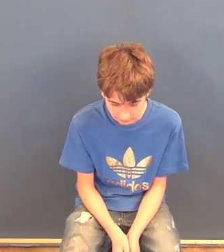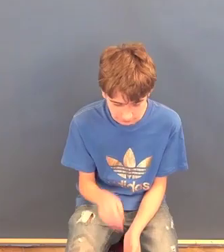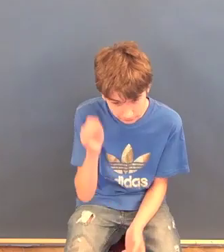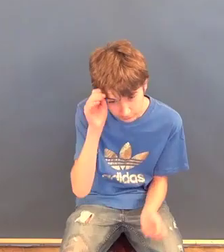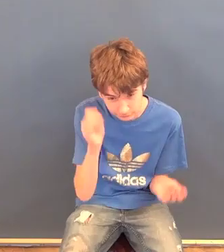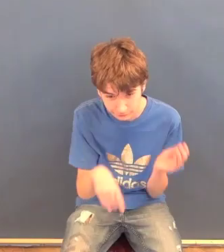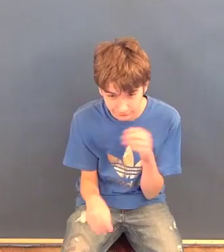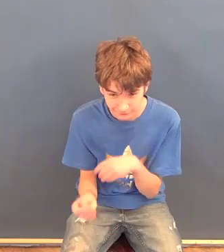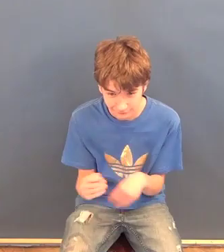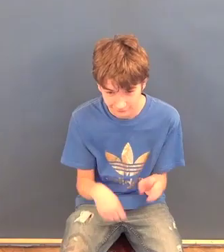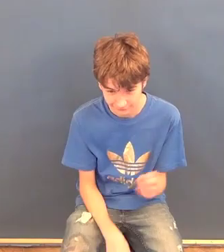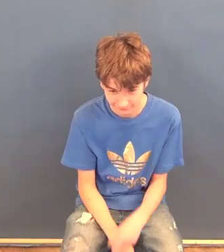Wymyślone.